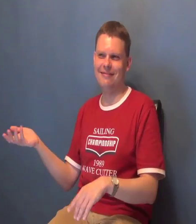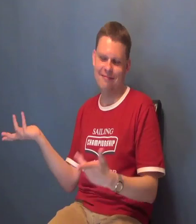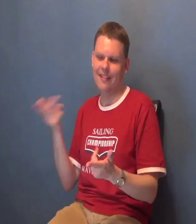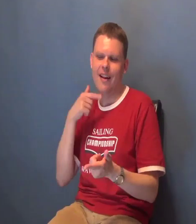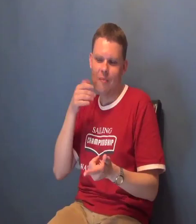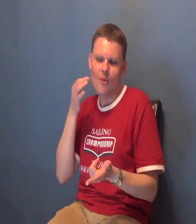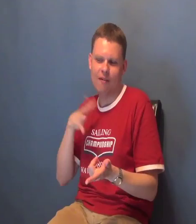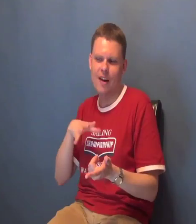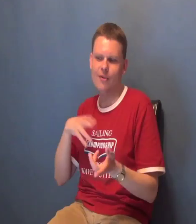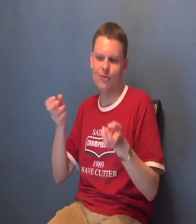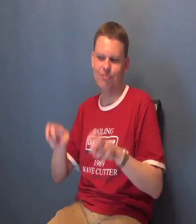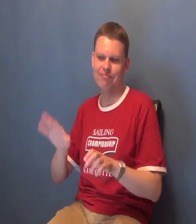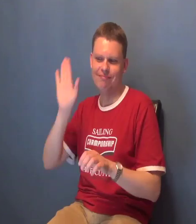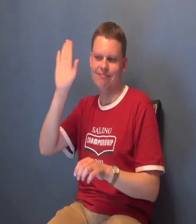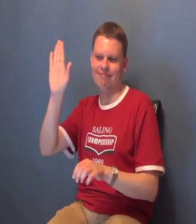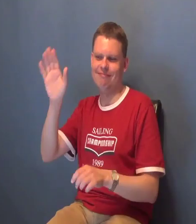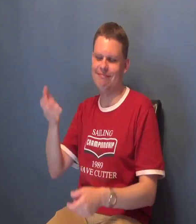Lepiej i warto wywiesić.